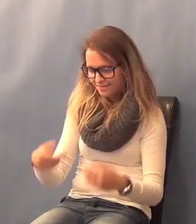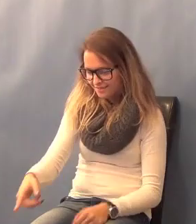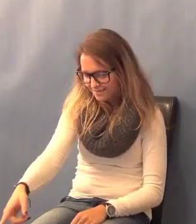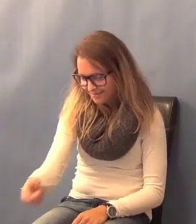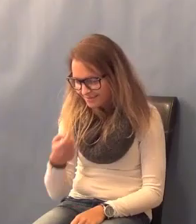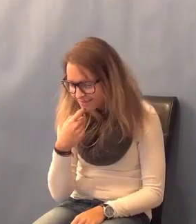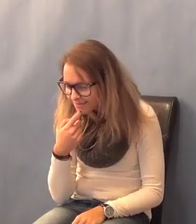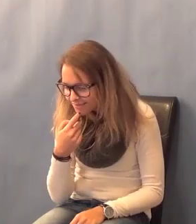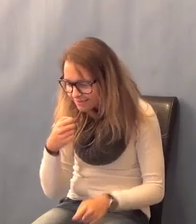Co to jest?